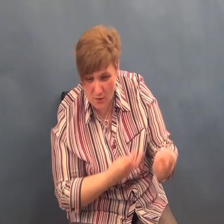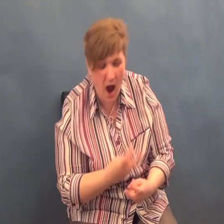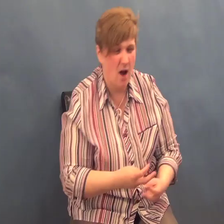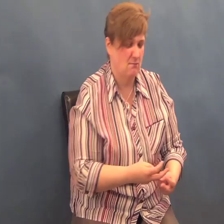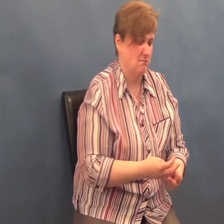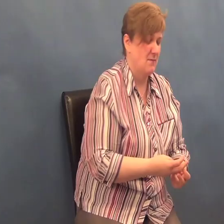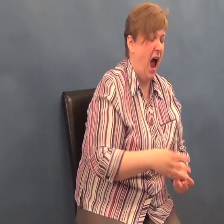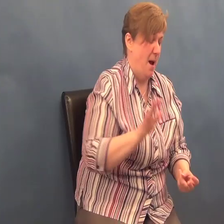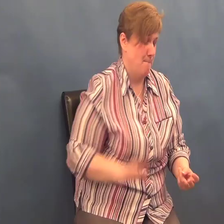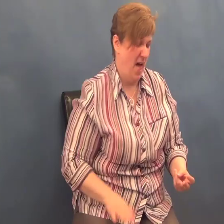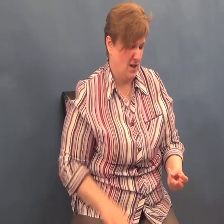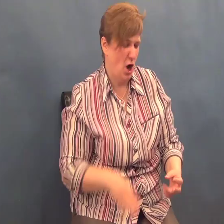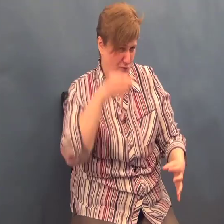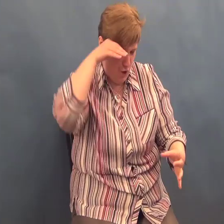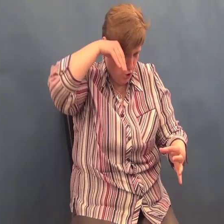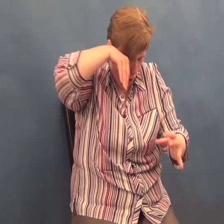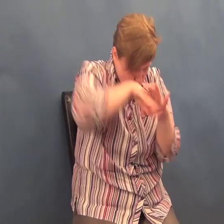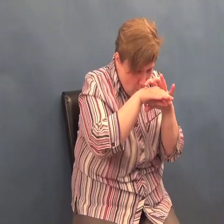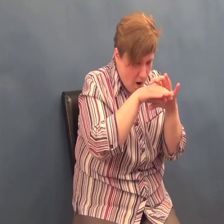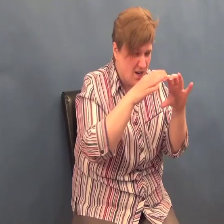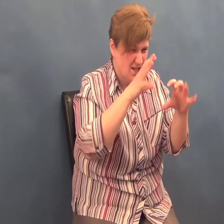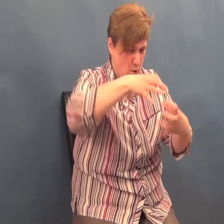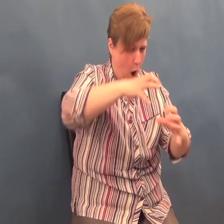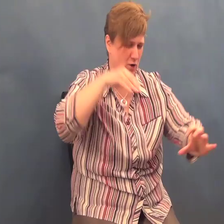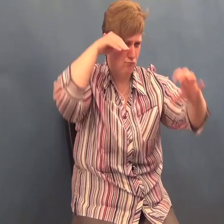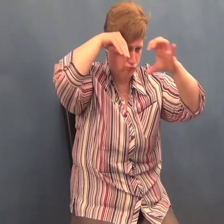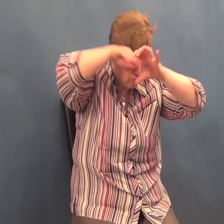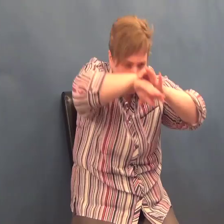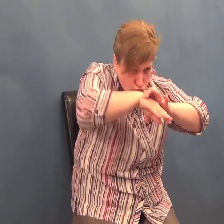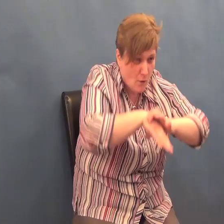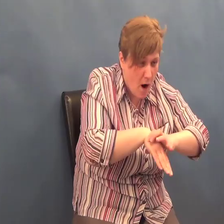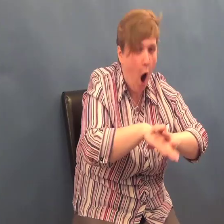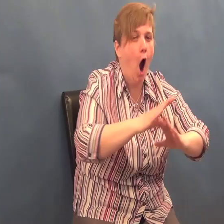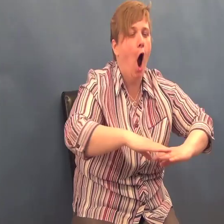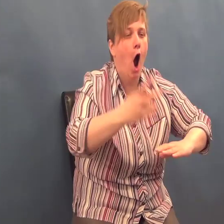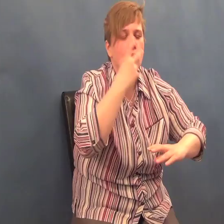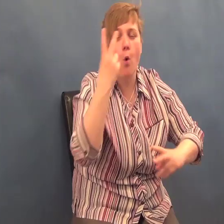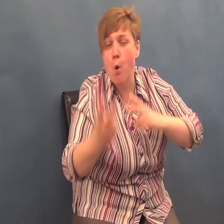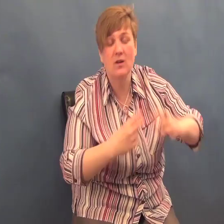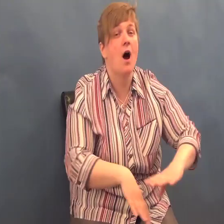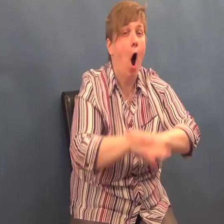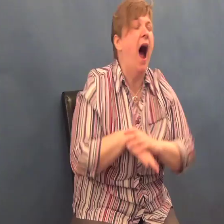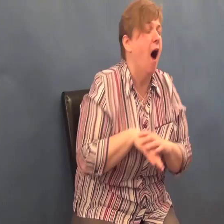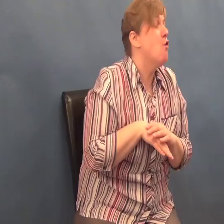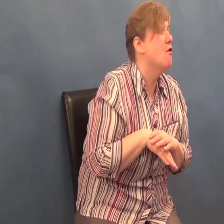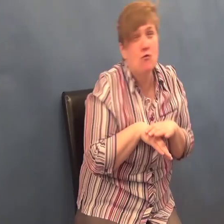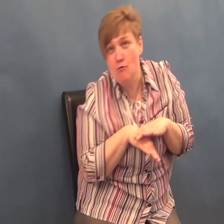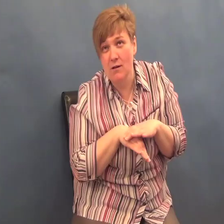Pies włożył pysk do słoika, szczekał i szukał w nim żaby.